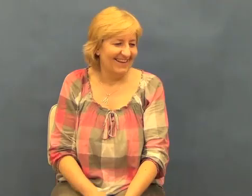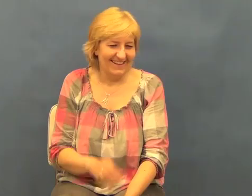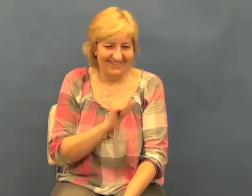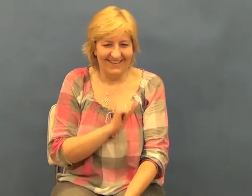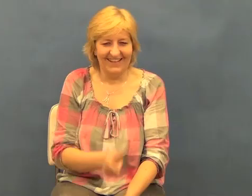Fajny.